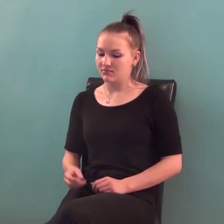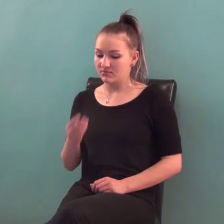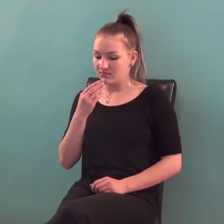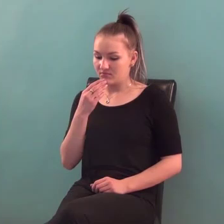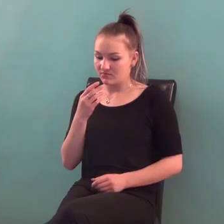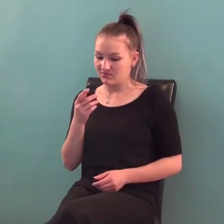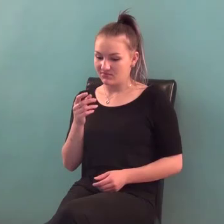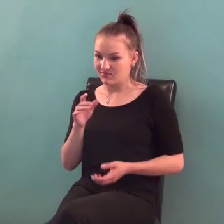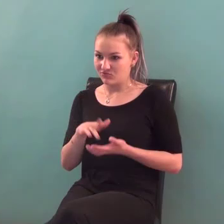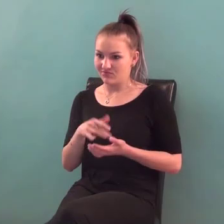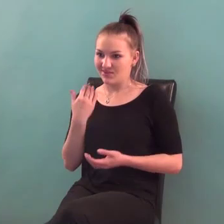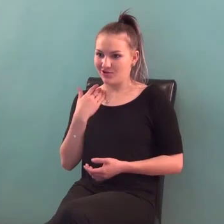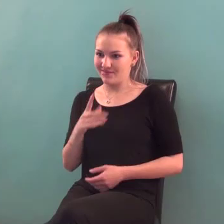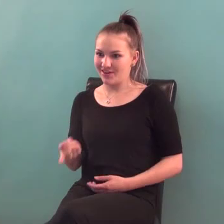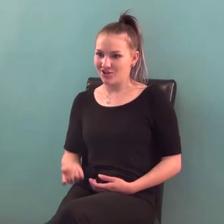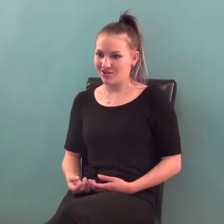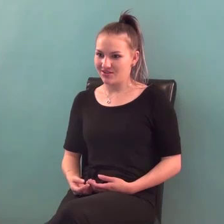Jeść coś tłustego i pić alkohol nie wolno.